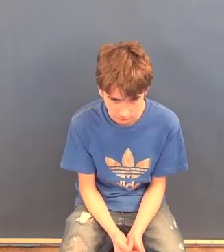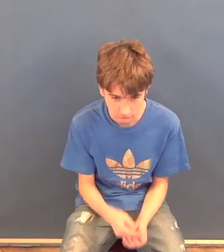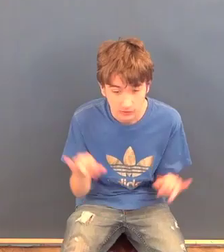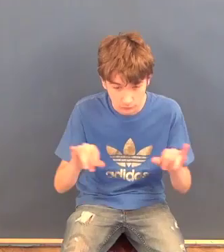W restauracji...